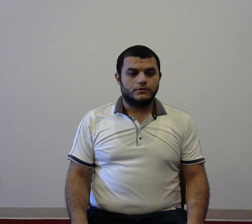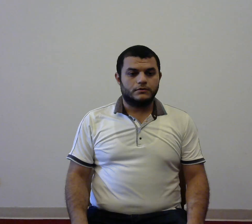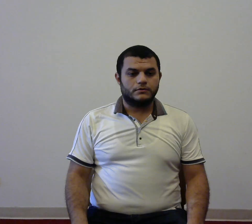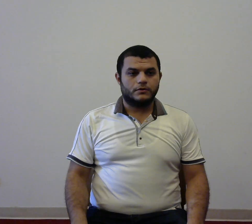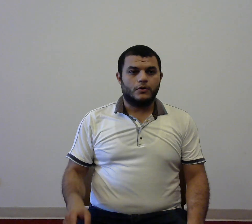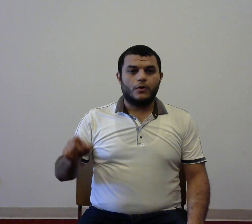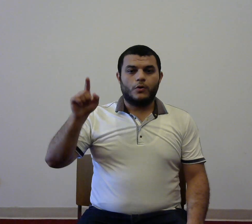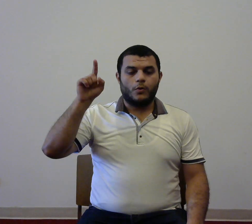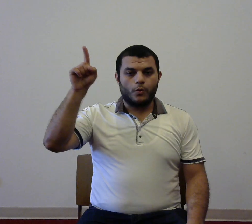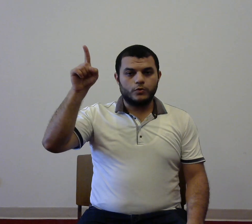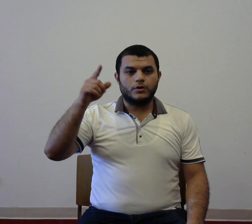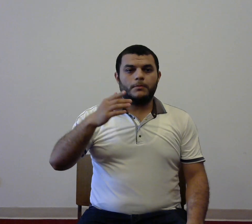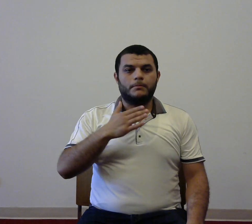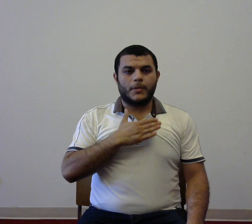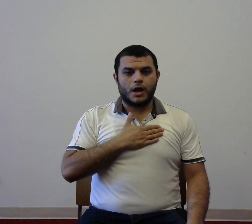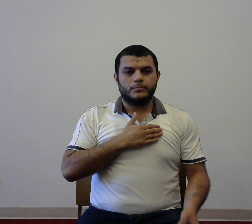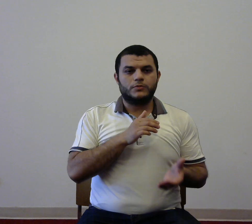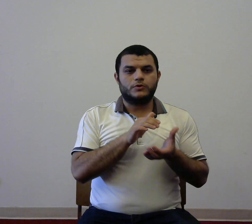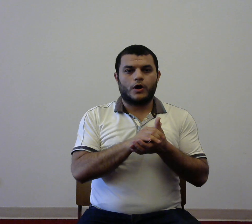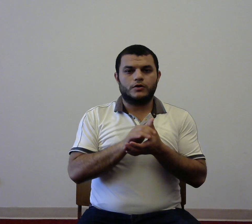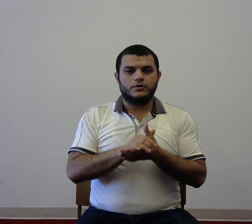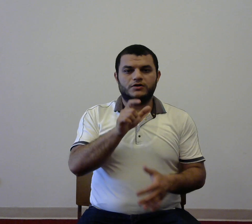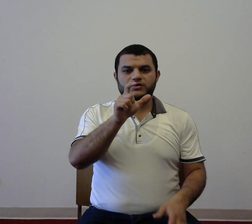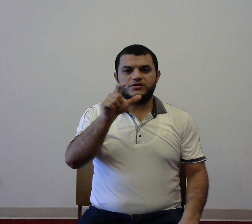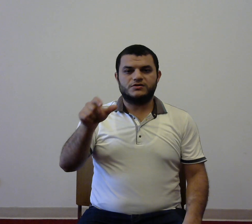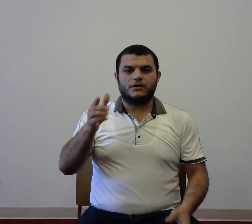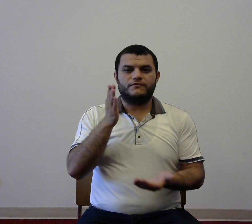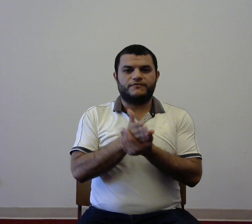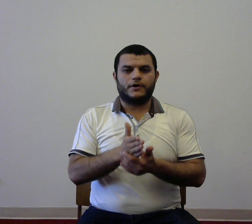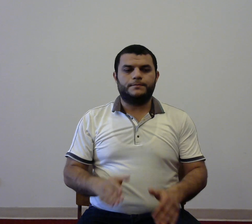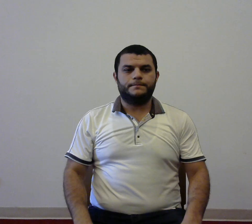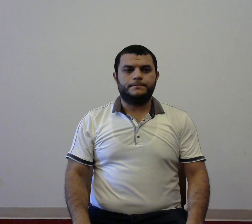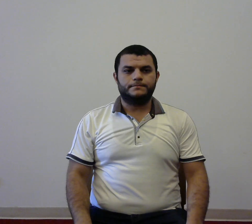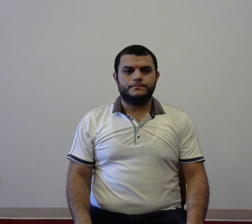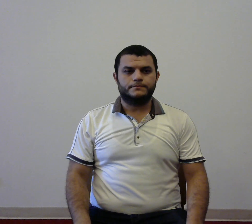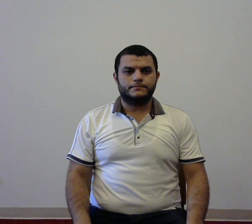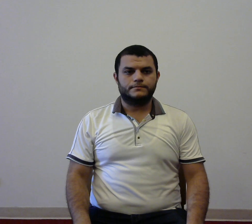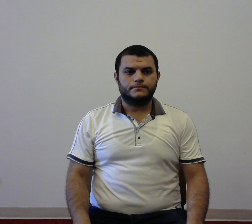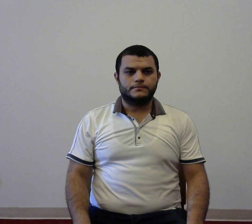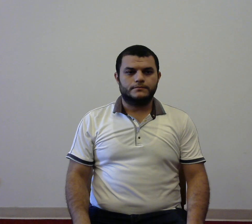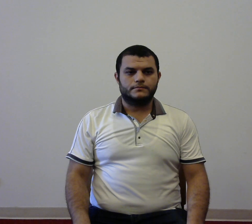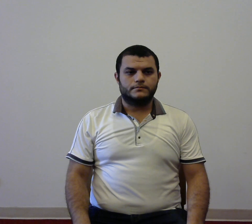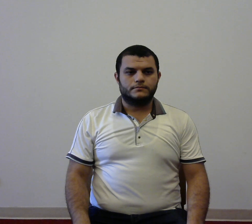Orda mənim tanıdığım insanlar var